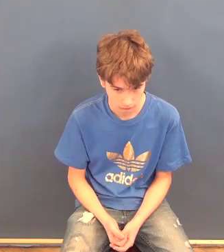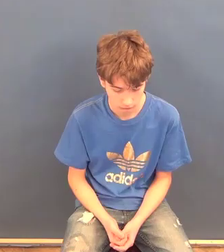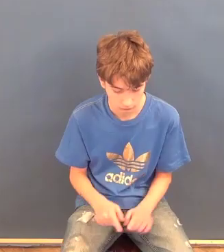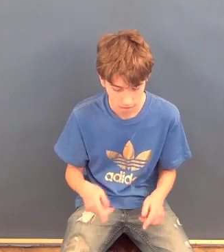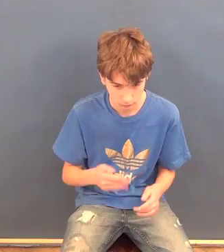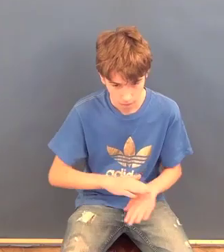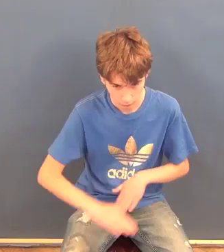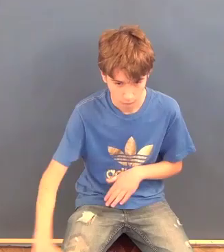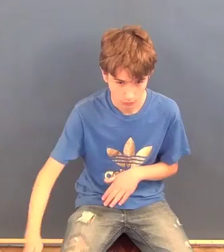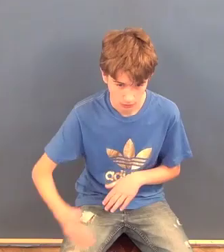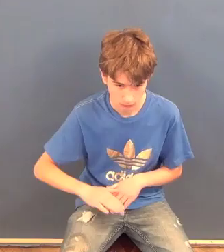Znak stoi na podłodze.